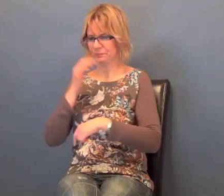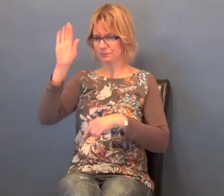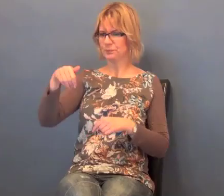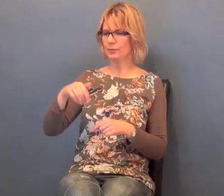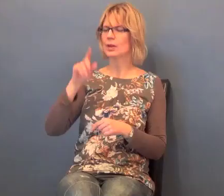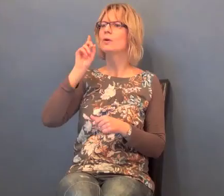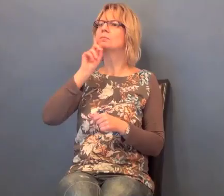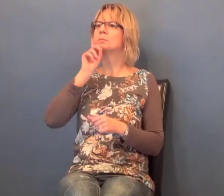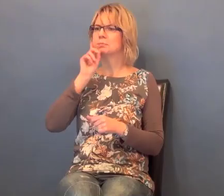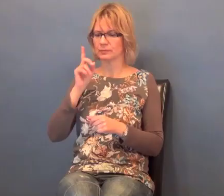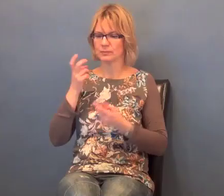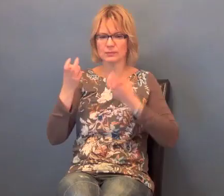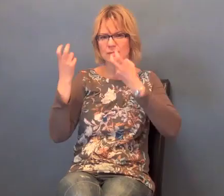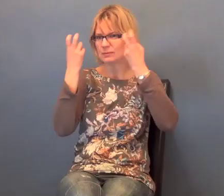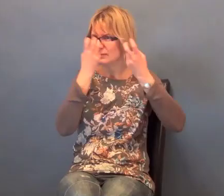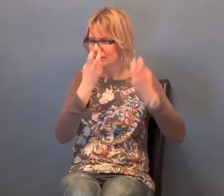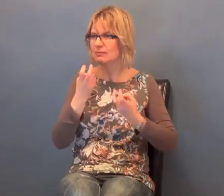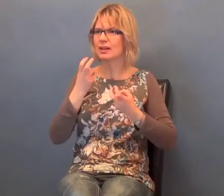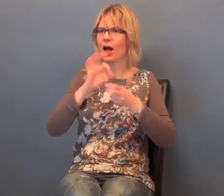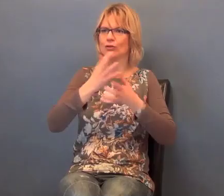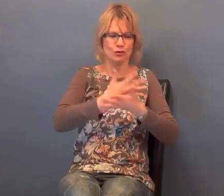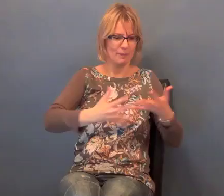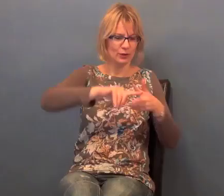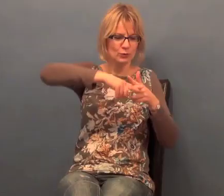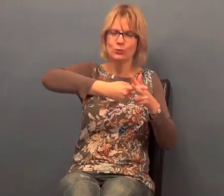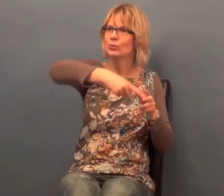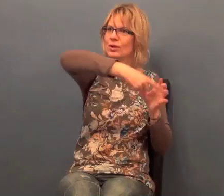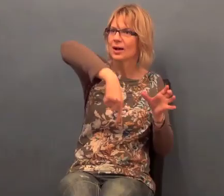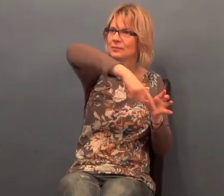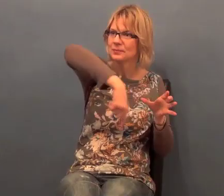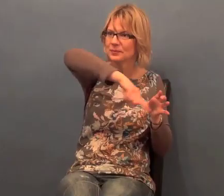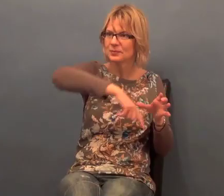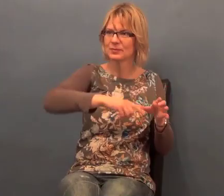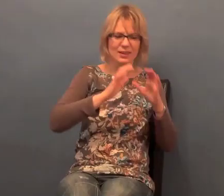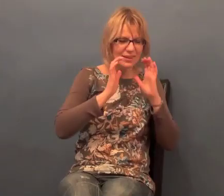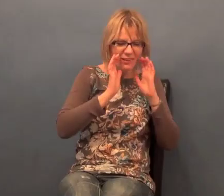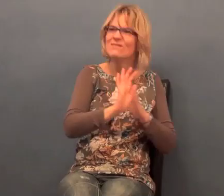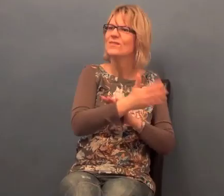Chłopiec w trakcie poszukiwań dostrzega w ziemi dziurę, woła żabkę.